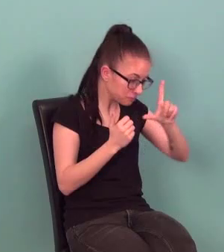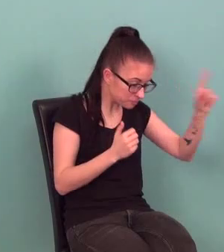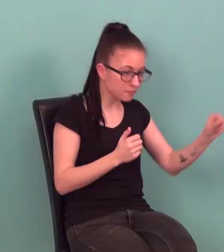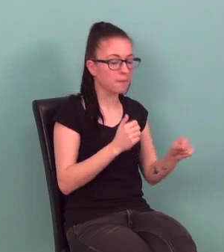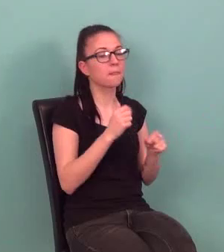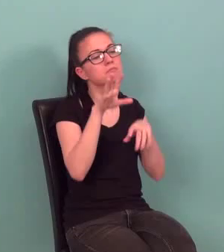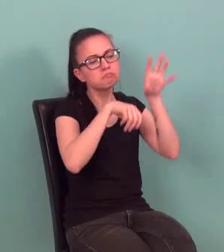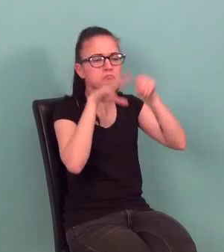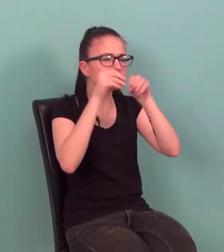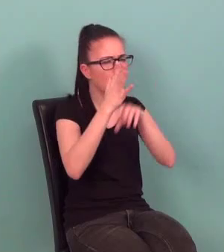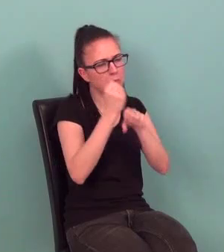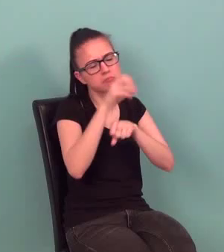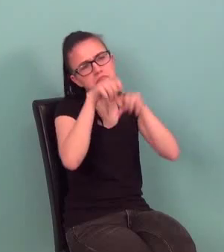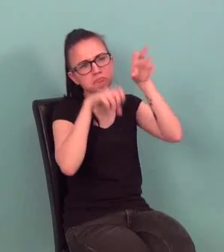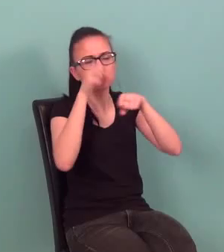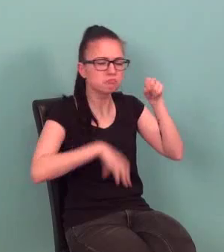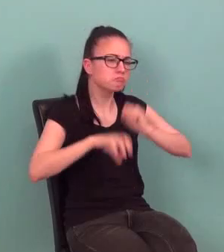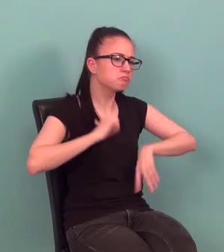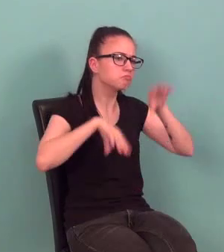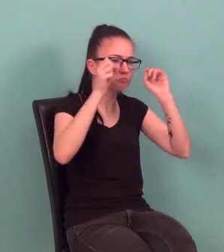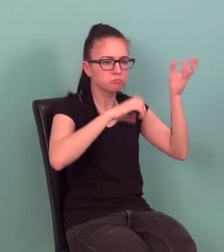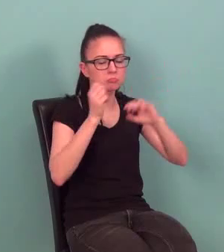Drugi mężczyzna nadal zrywa gruszki i wrzuca je do czegoś na brzuchu.